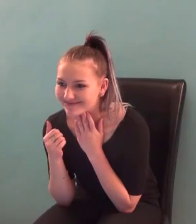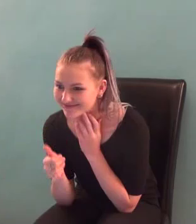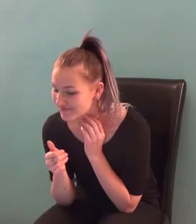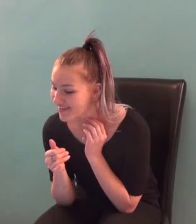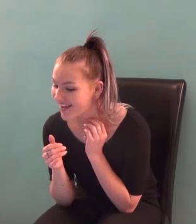Nie możesz.